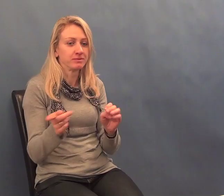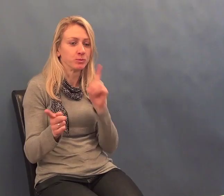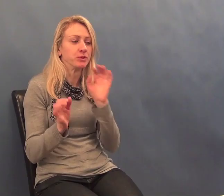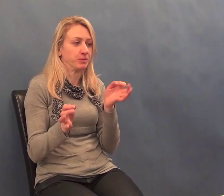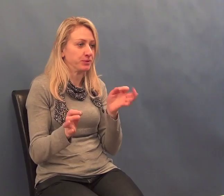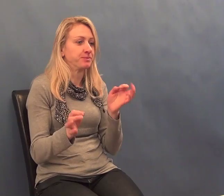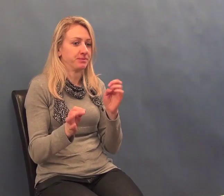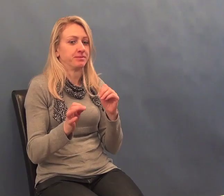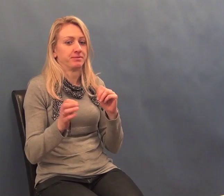Chłopak odpowiada: dobrze, dobrze.